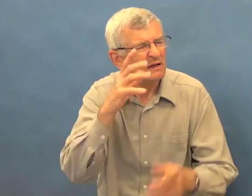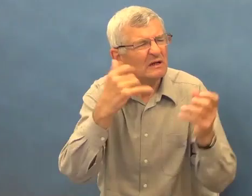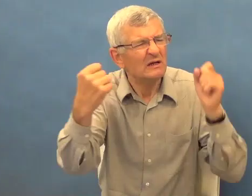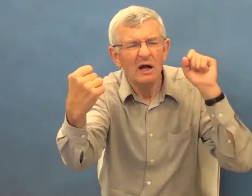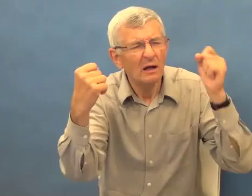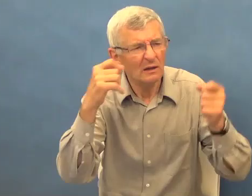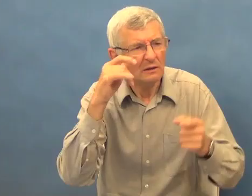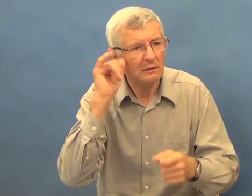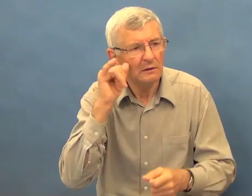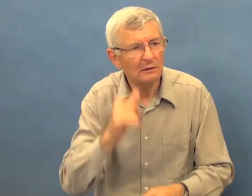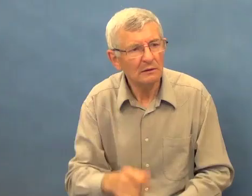Kłopotem będzie ustawianie.